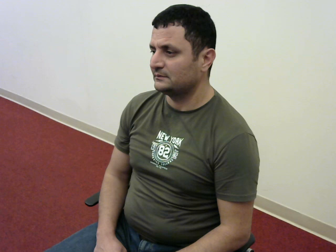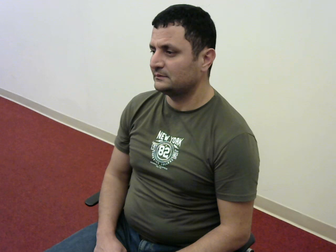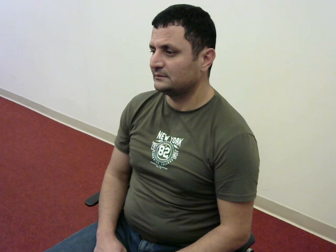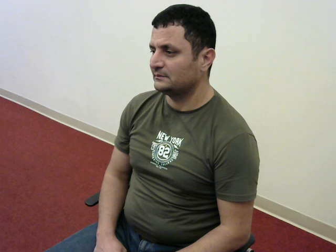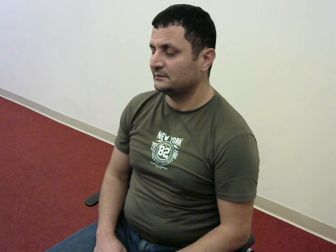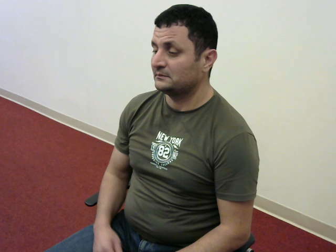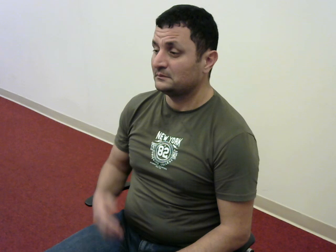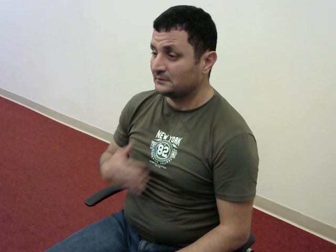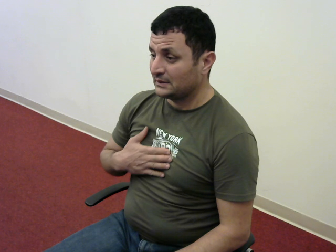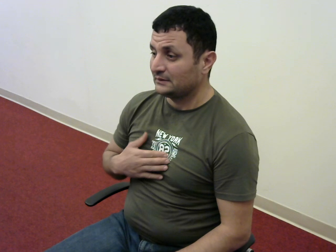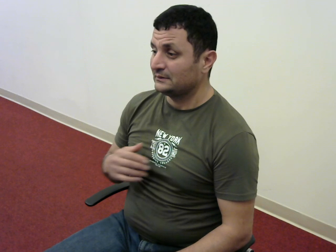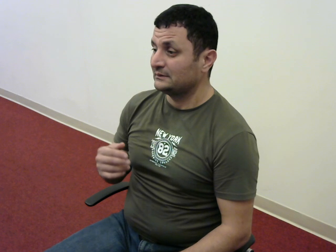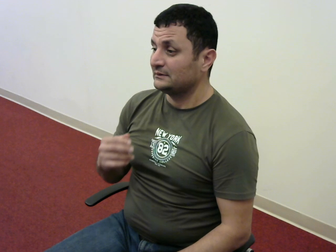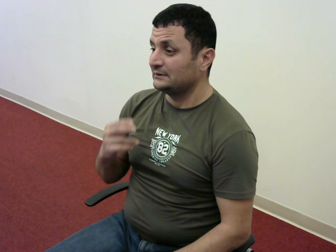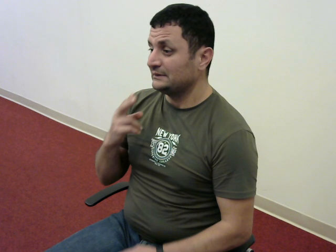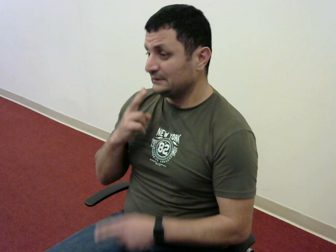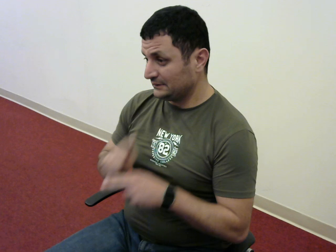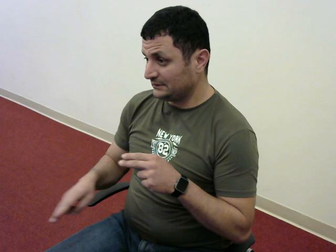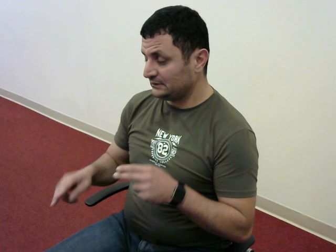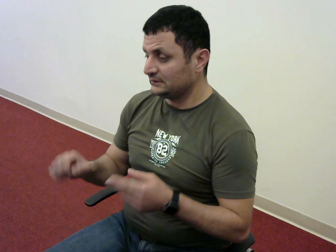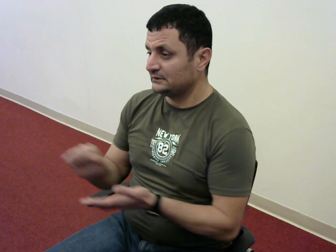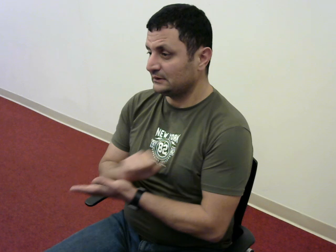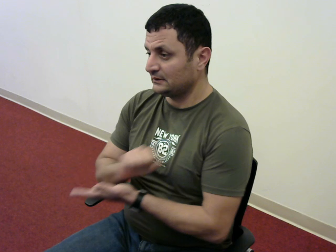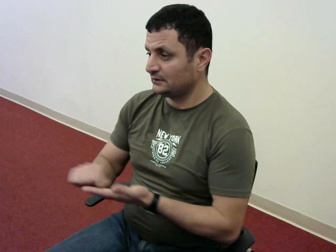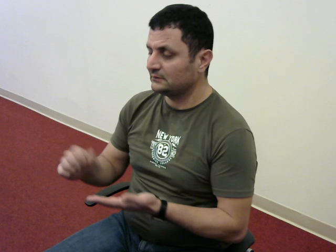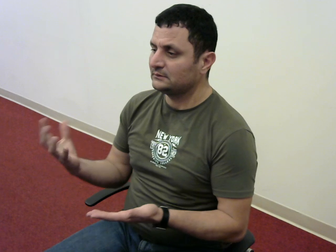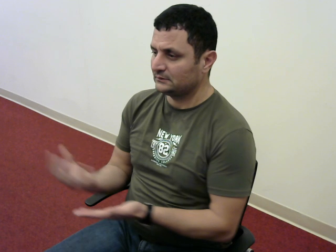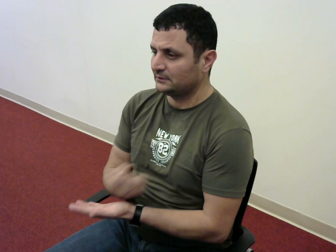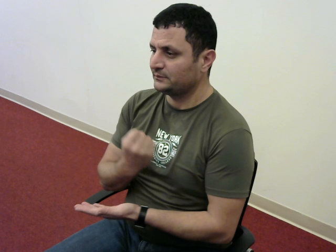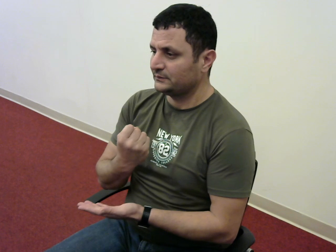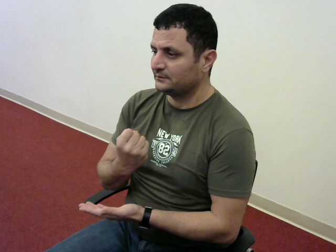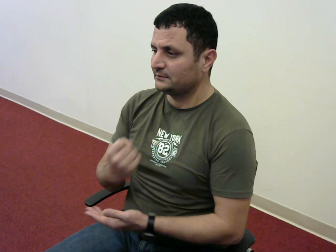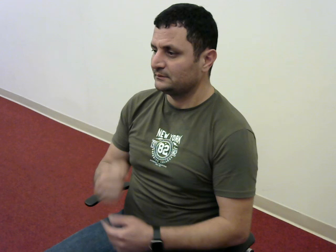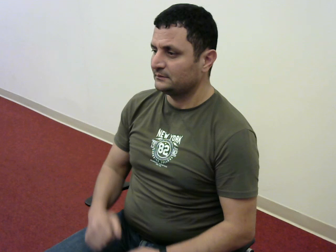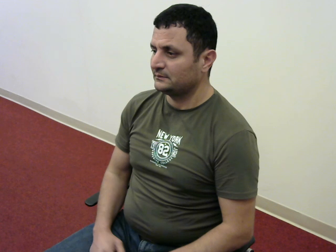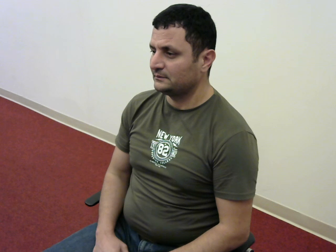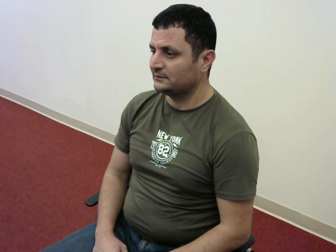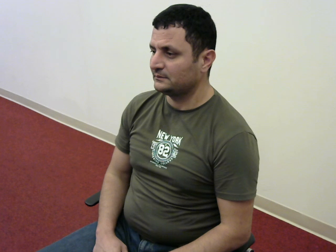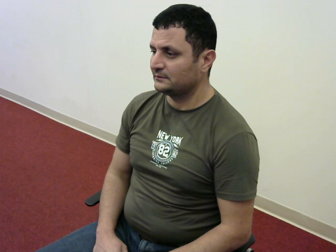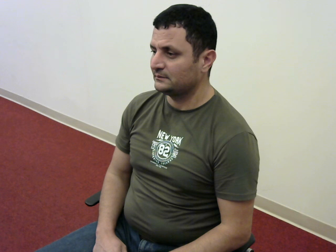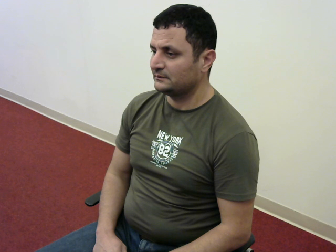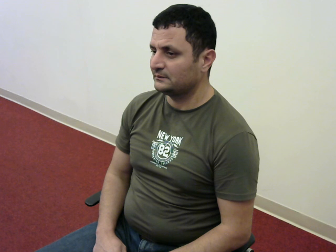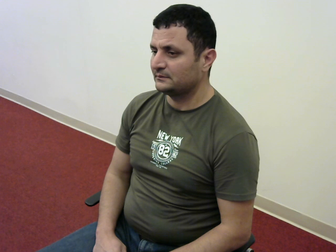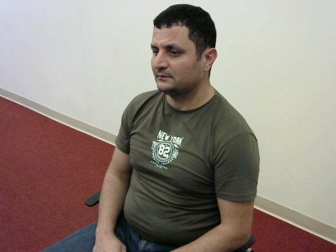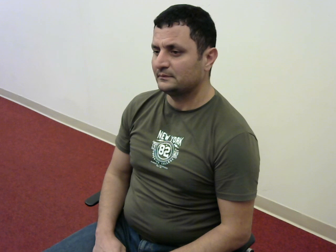Mən itirdiyim sənədi tapmışam